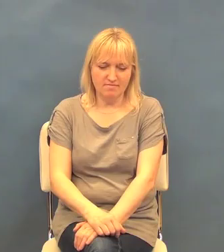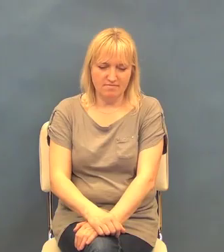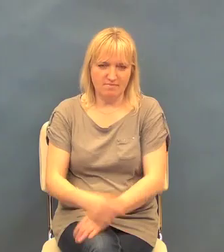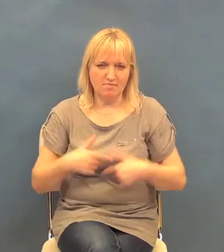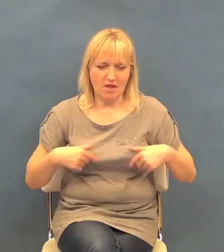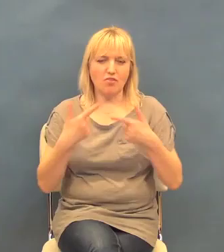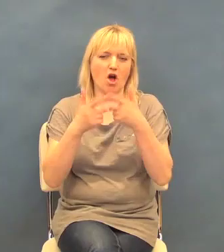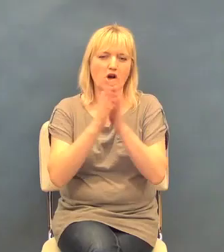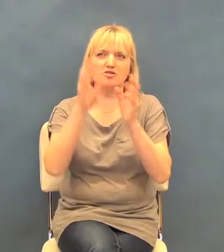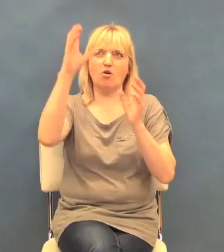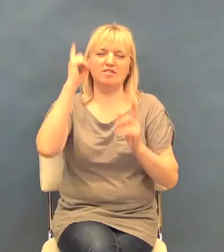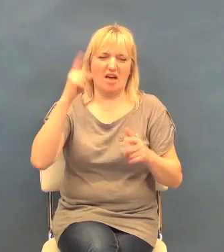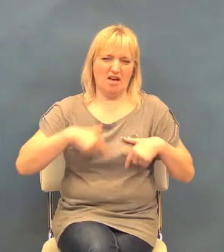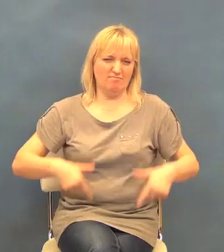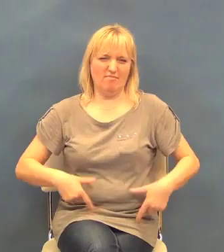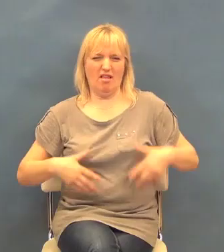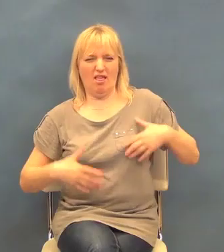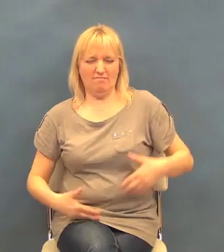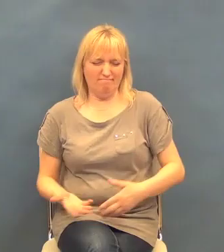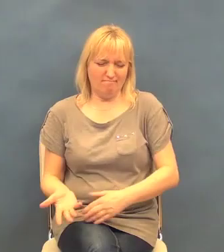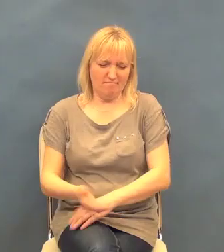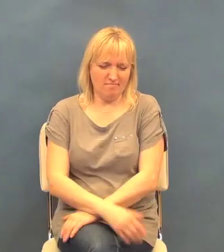Jest zakaz wejścia do kościoła w samym biustonoszu, nie można tak.